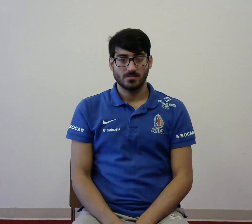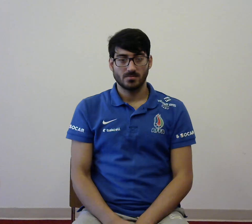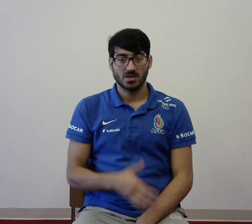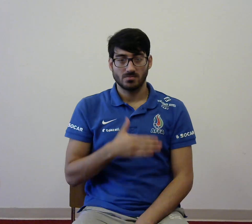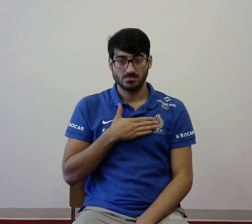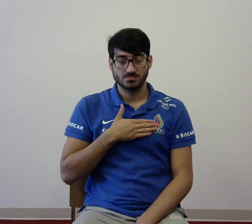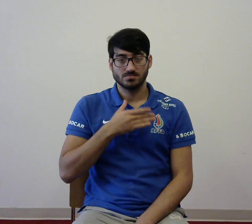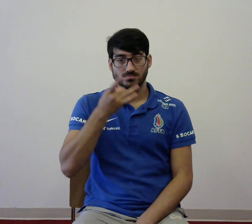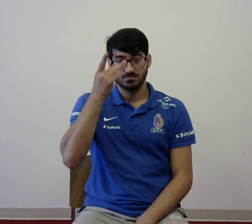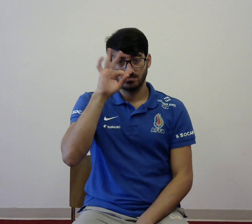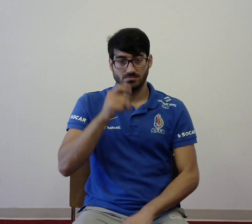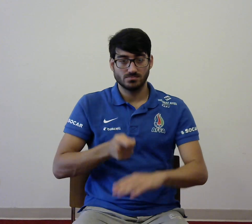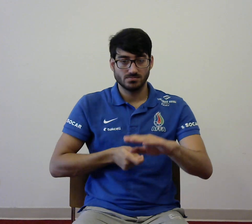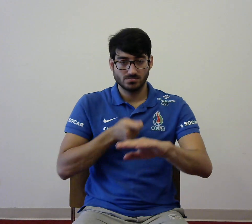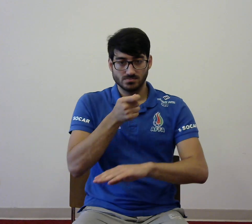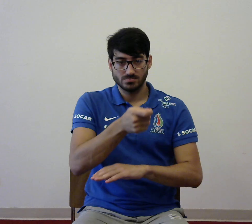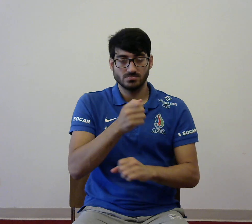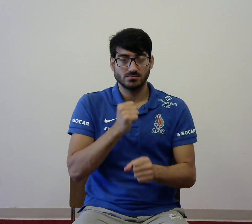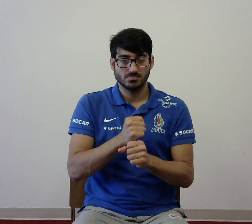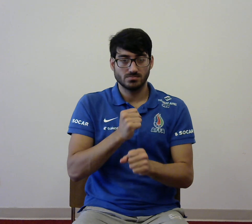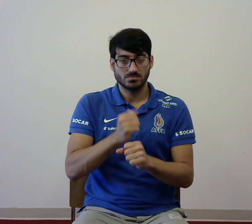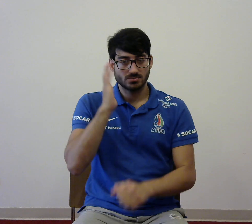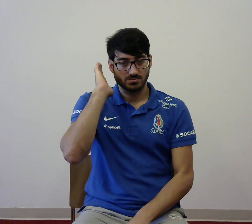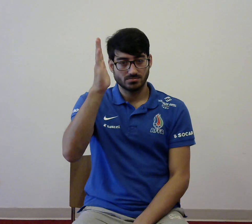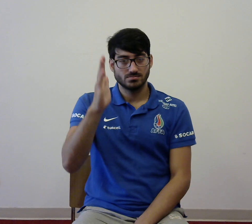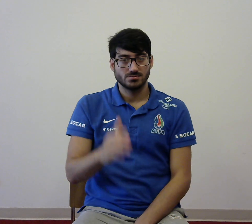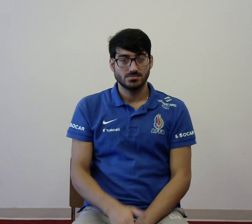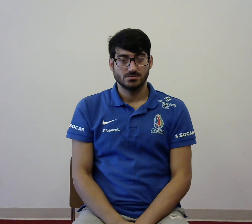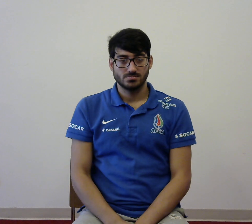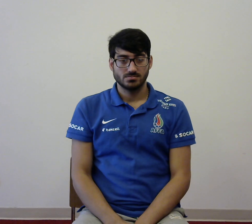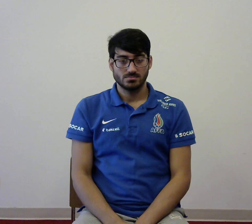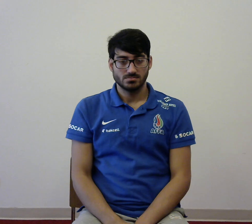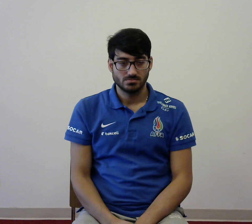Mən polisə müraciət edəcəyəm